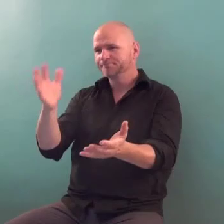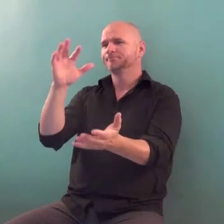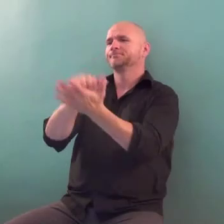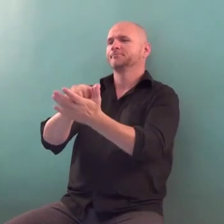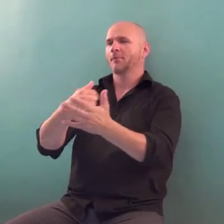Zajęte.